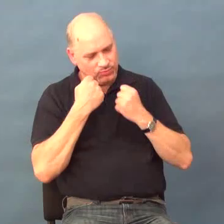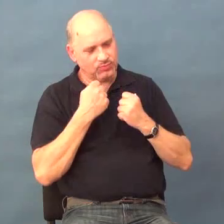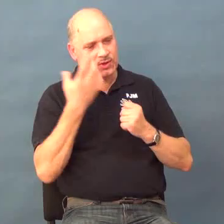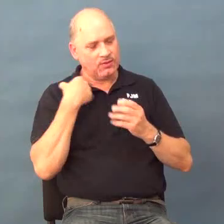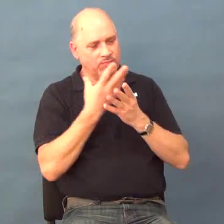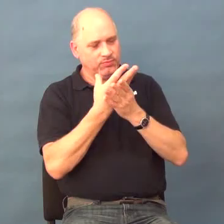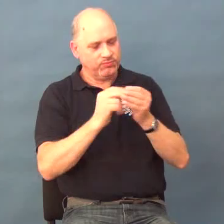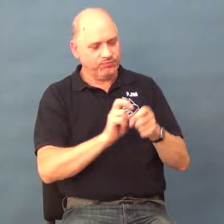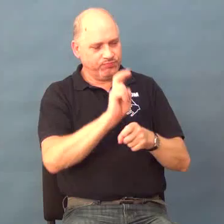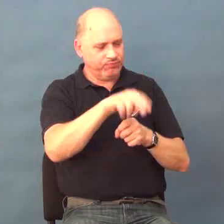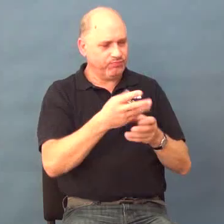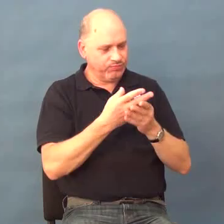Żaba wyskoczyła ze słoja, zniknęła.